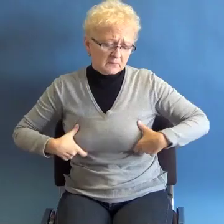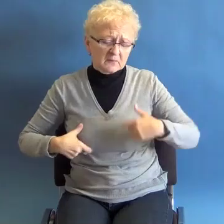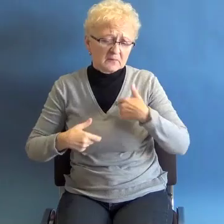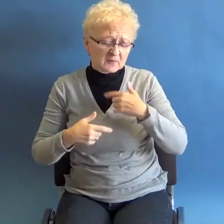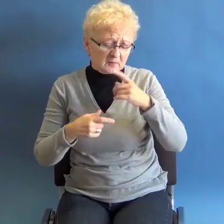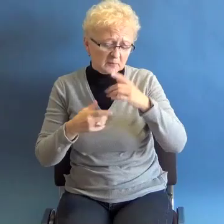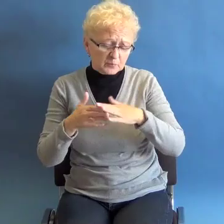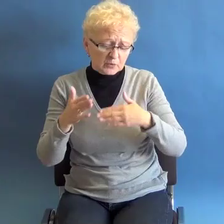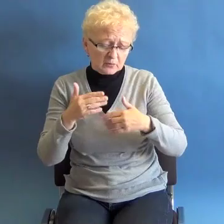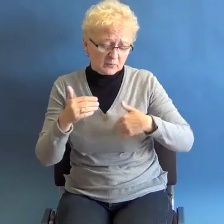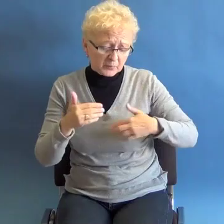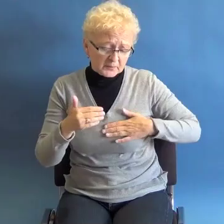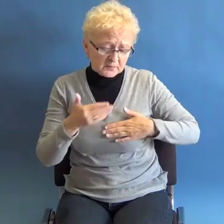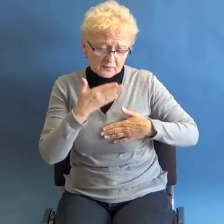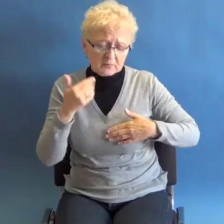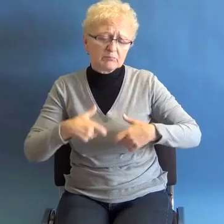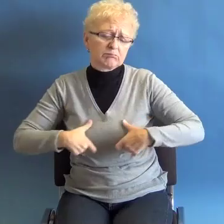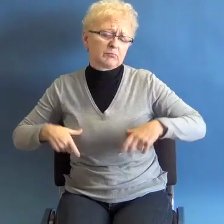Na przykład, jeśli ktoś nie ma jednej piersi, może zostać w biustonoszu.